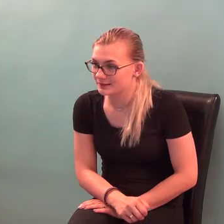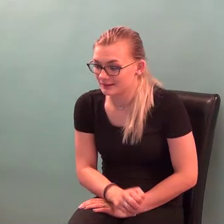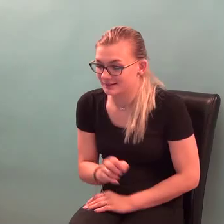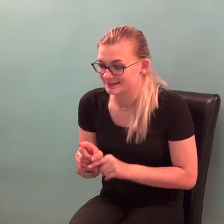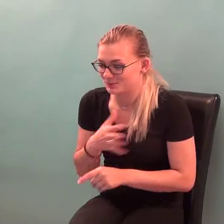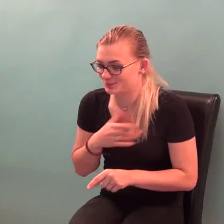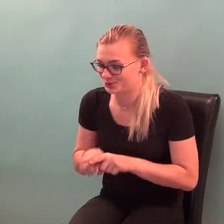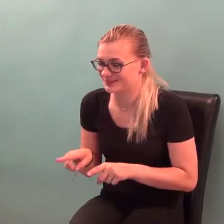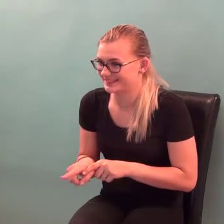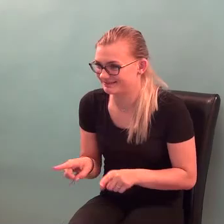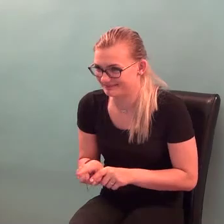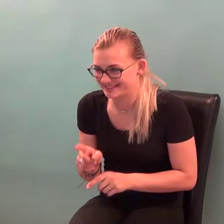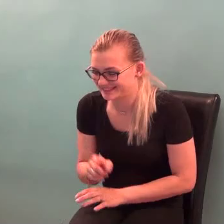Tak samo mam siostrę.